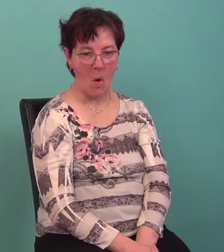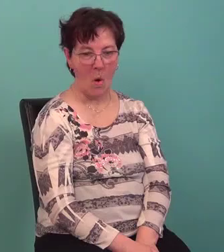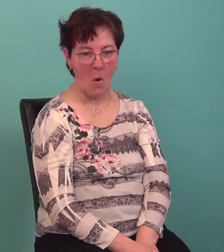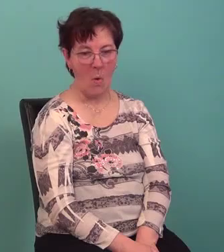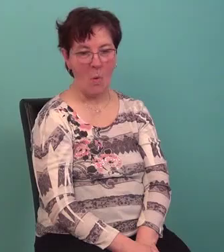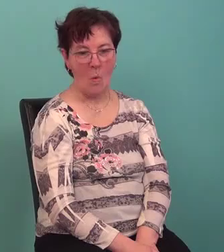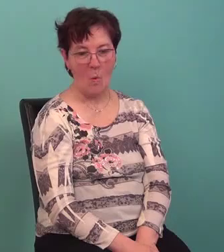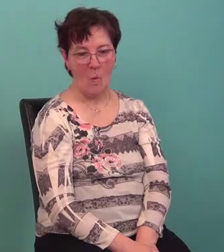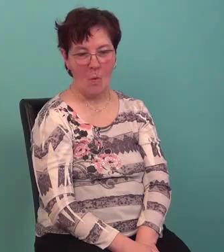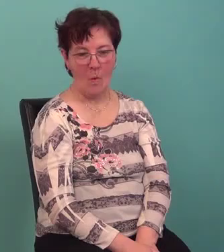Tak samo.